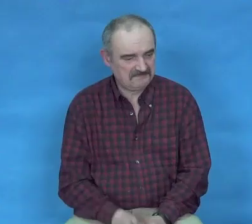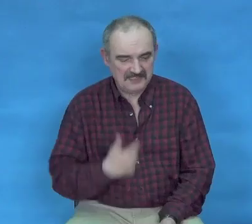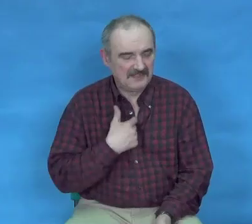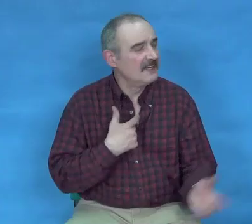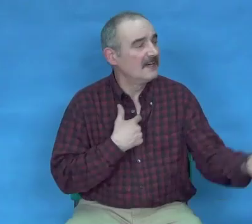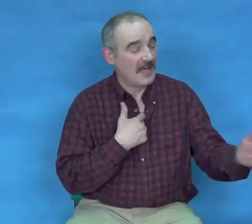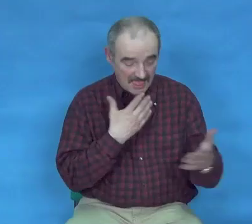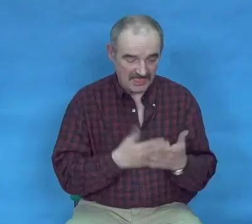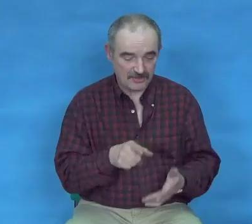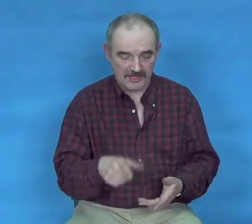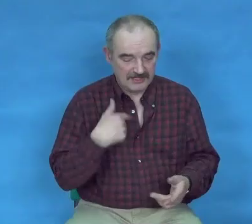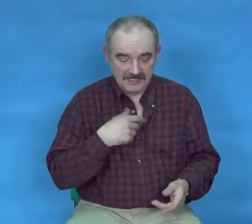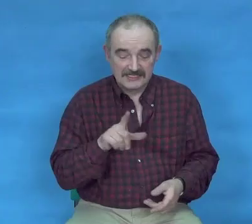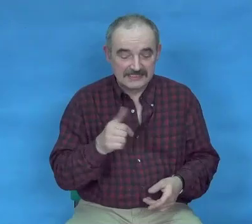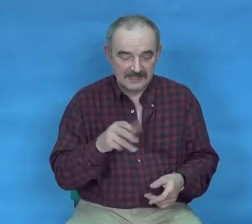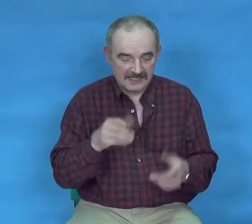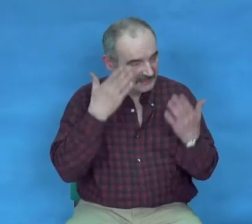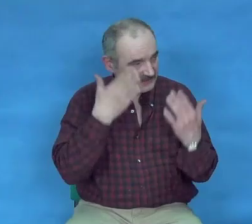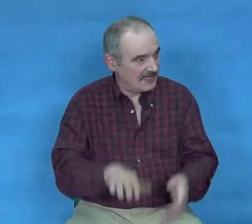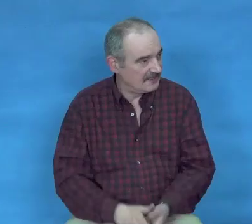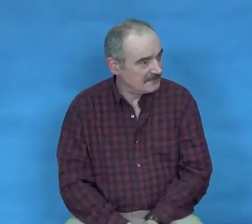Przyznaję się, że nie znam takiego znaku.